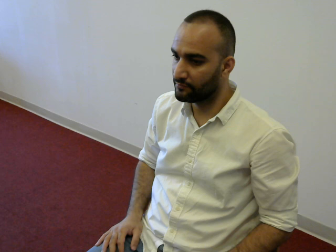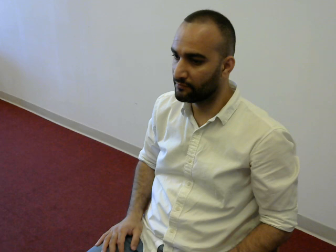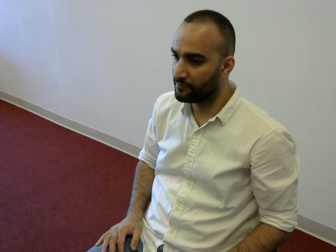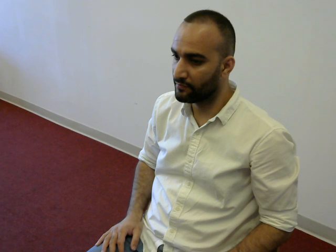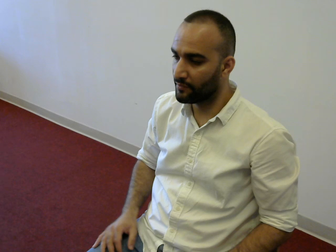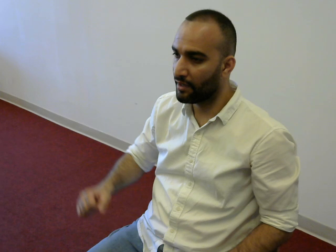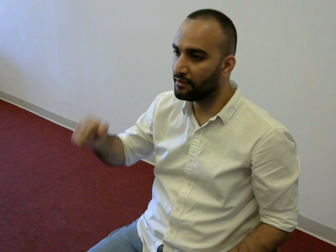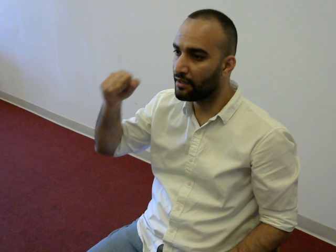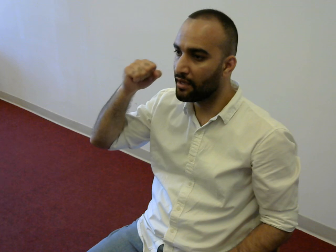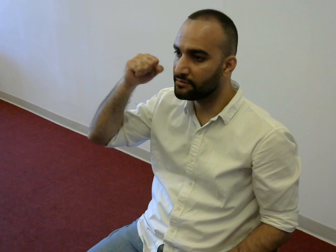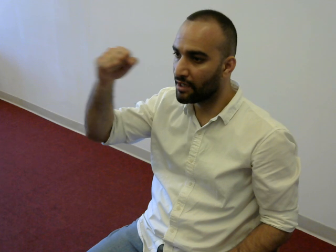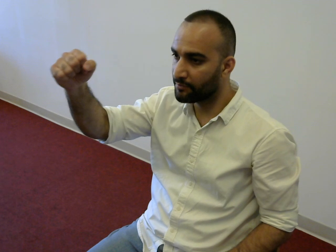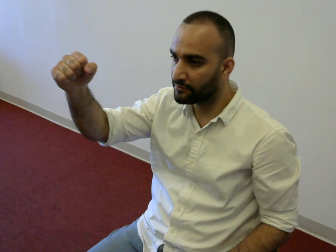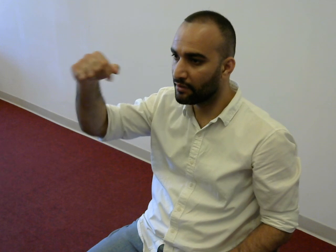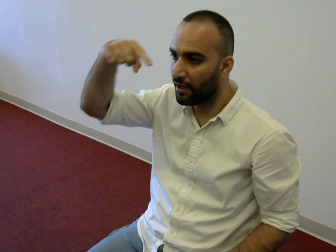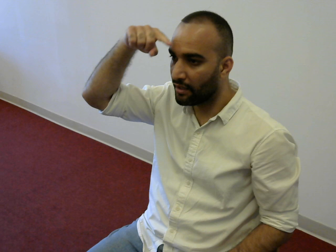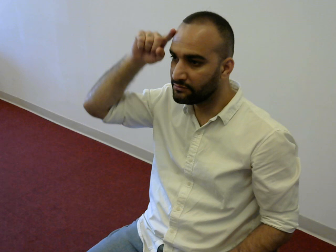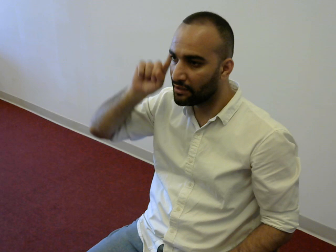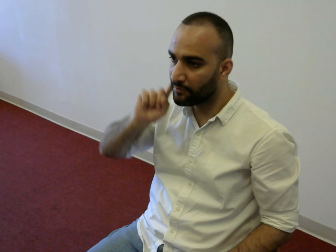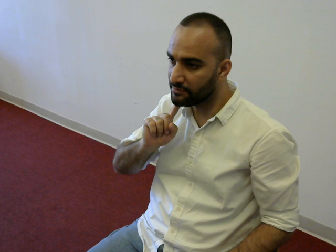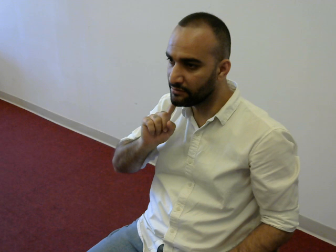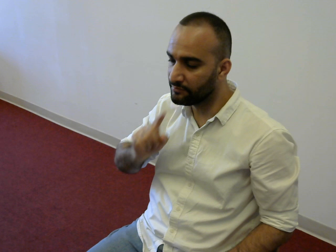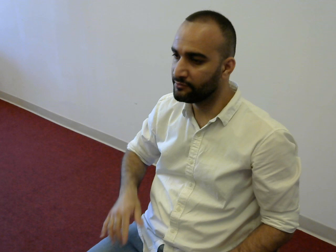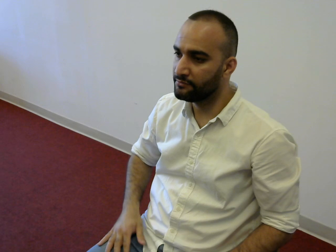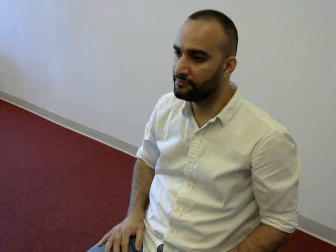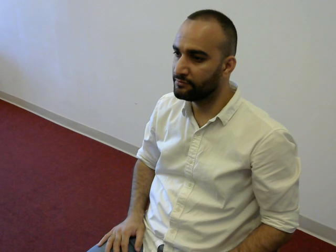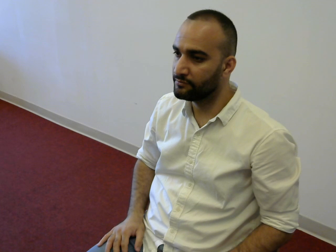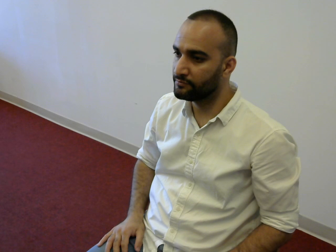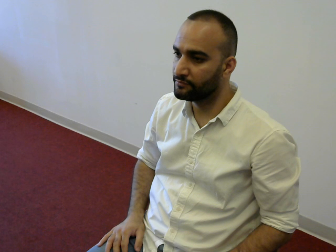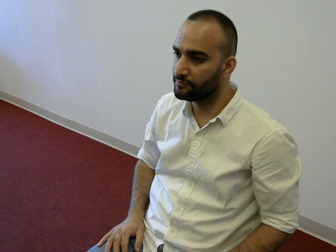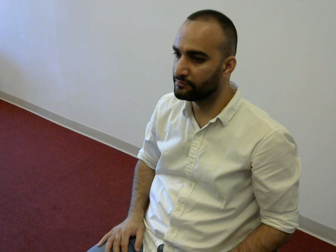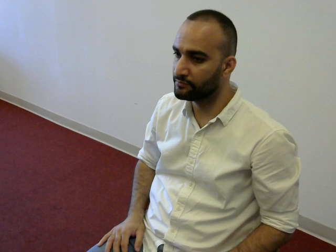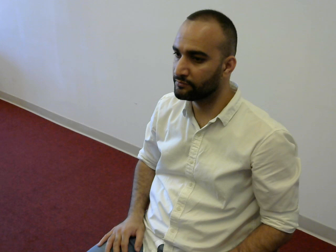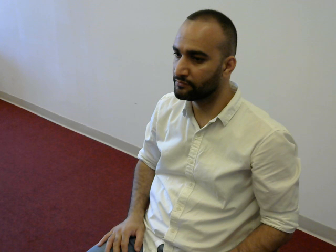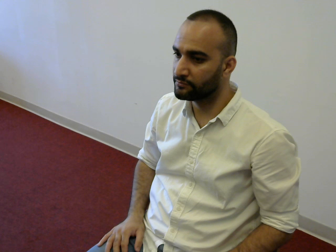Qarabağ Azərbaycandır!